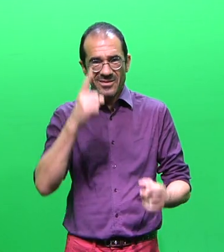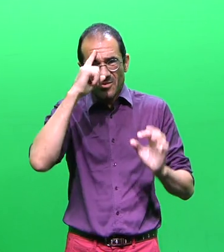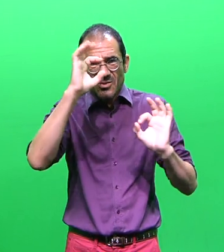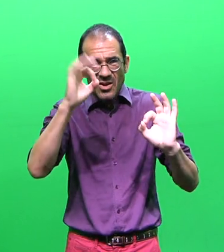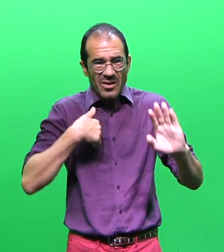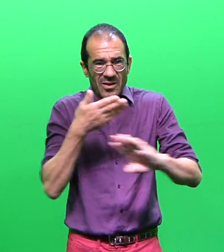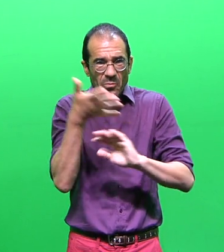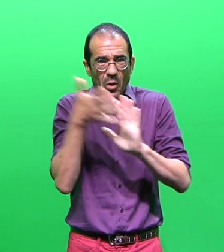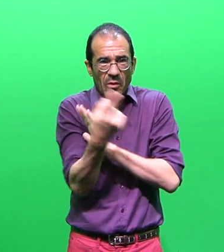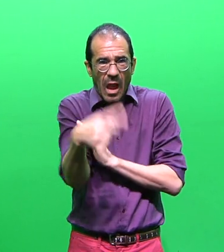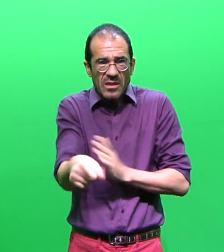Lògicament! Vinc per algun motiu!